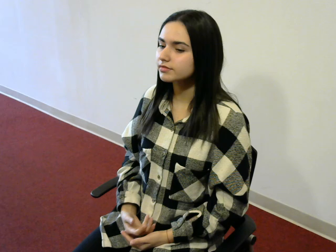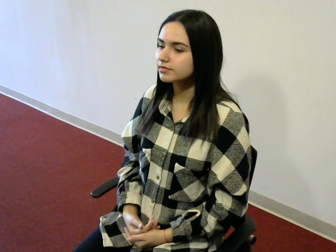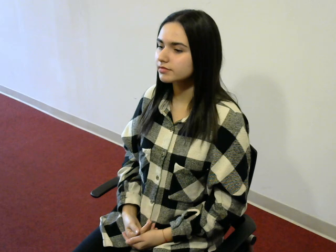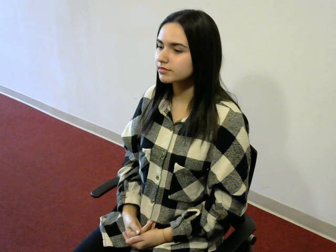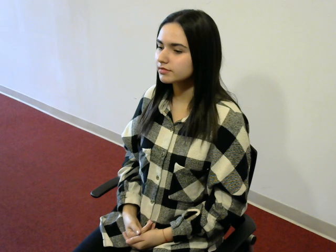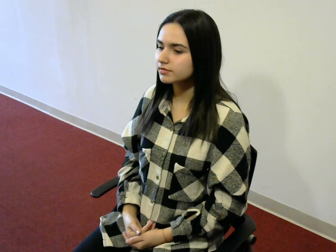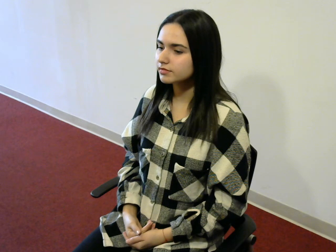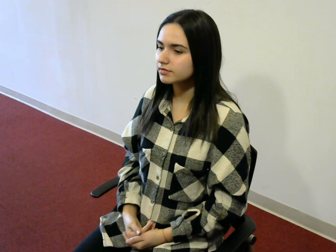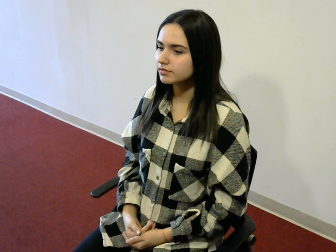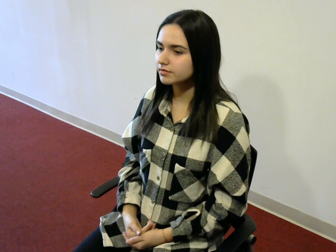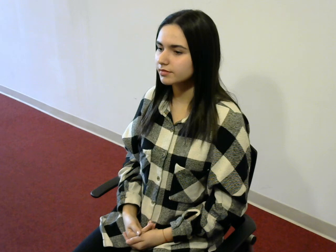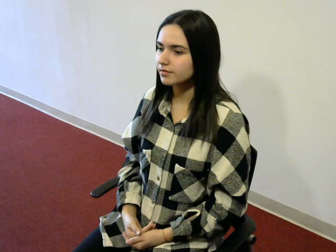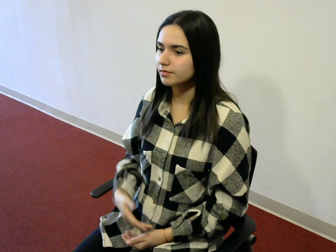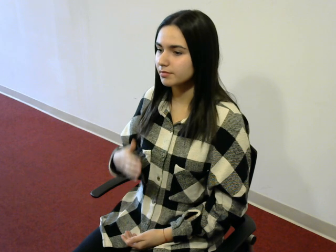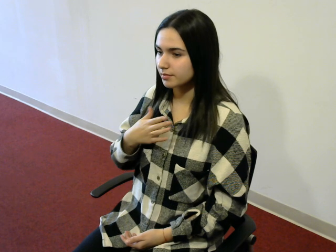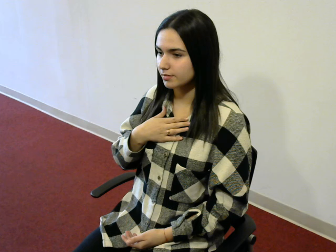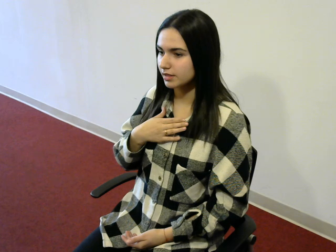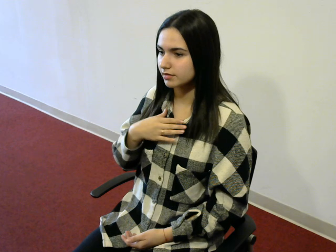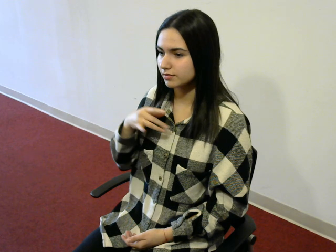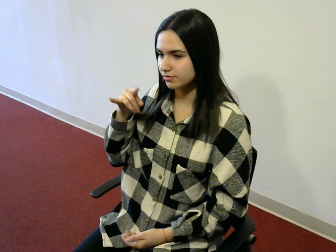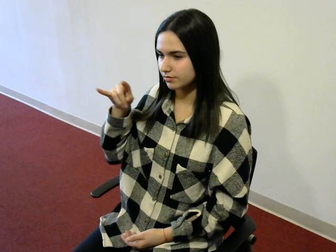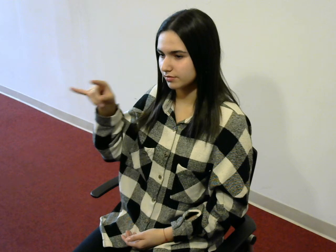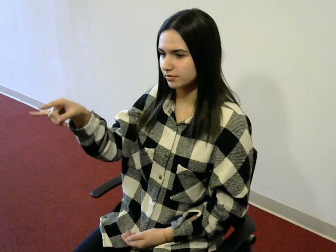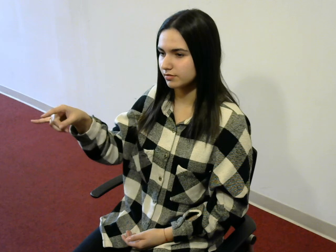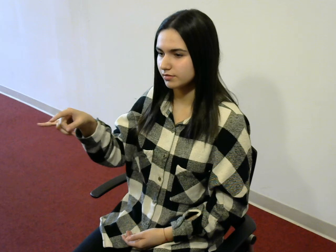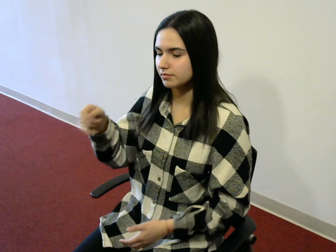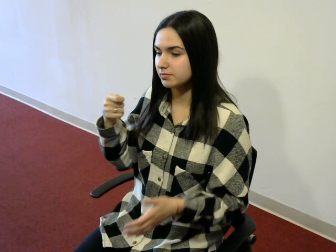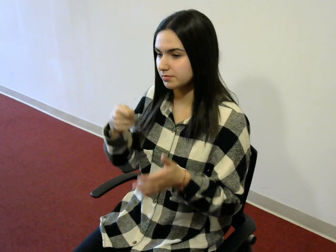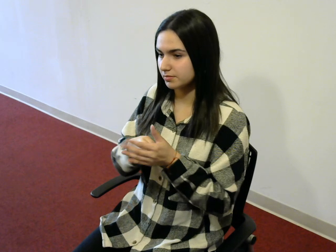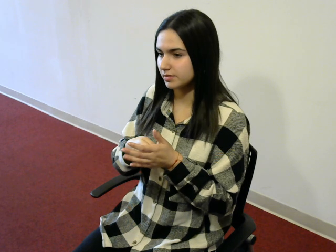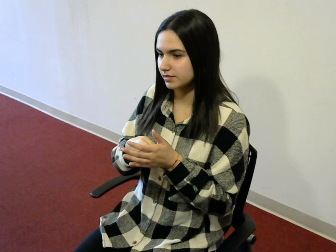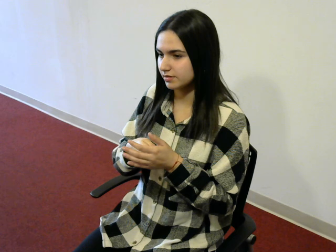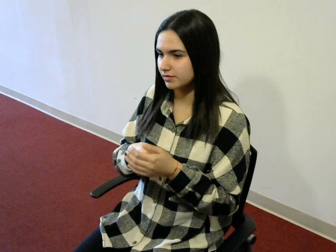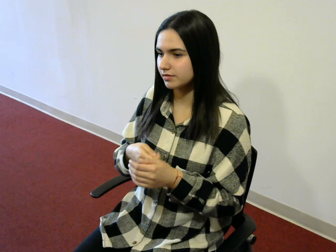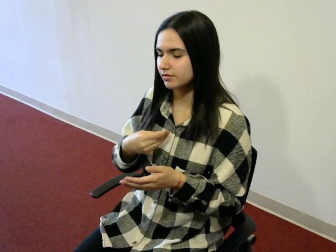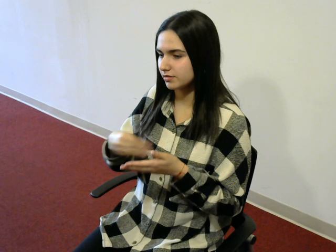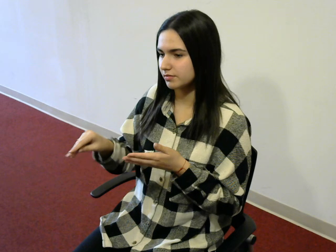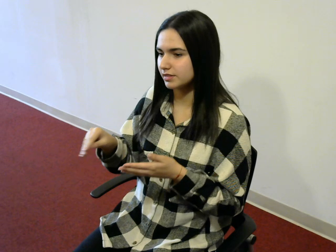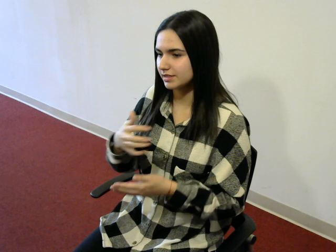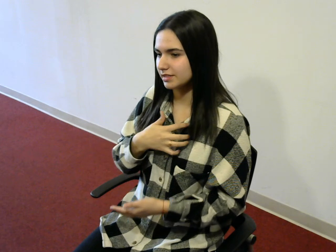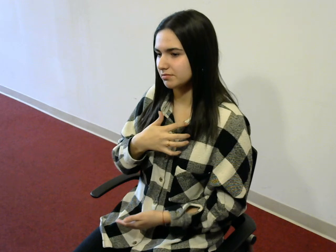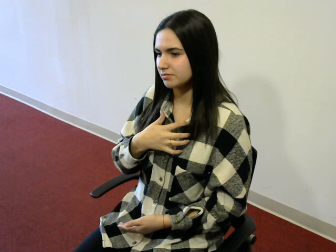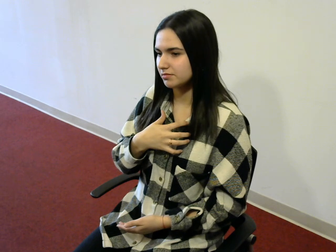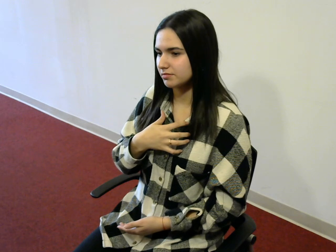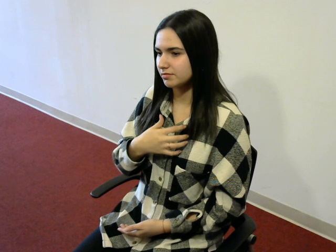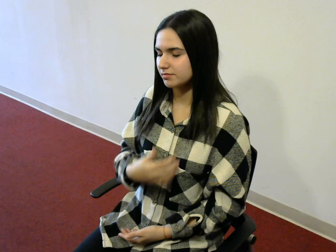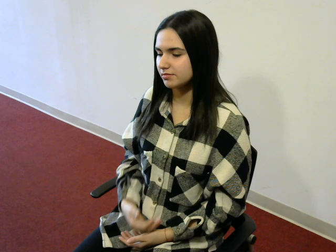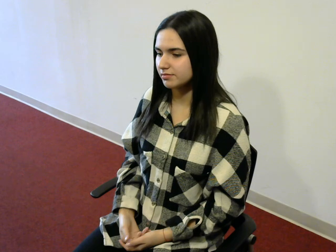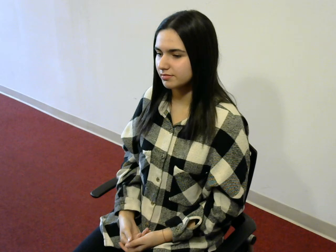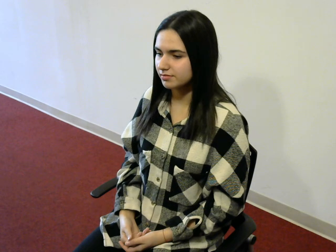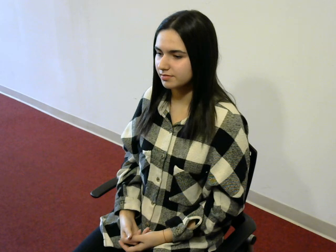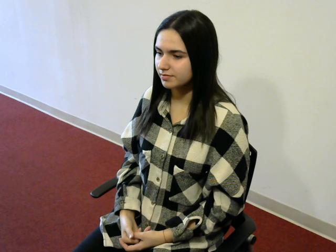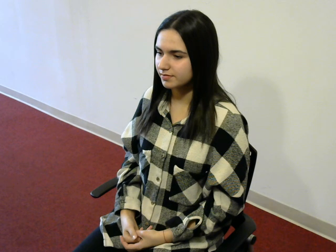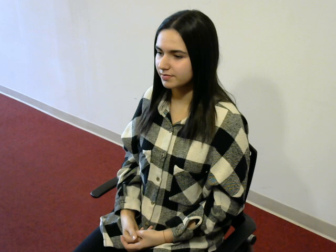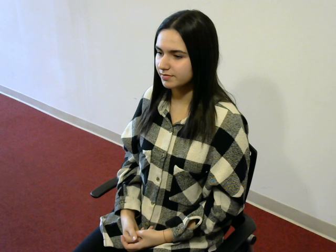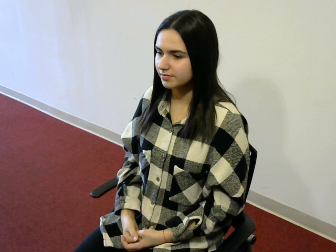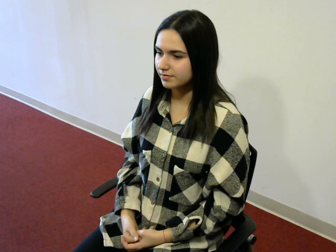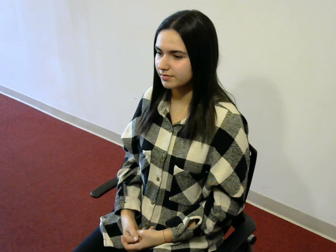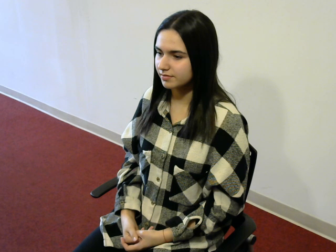Mən təyyarə bileti almaq istəyirəm